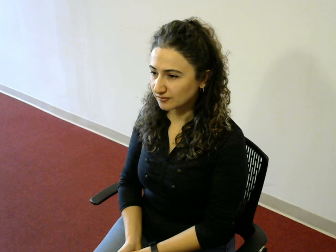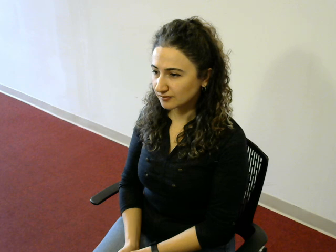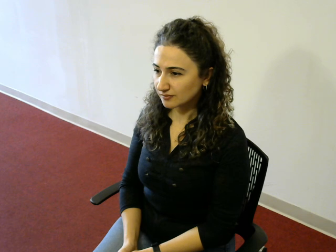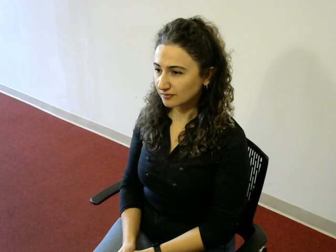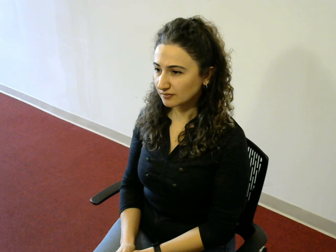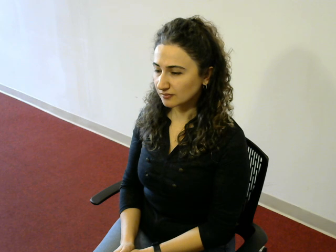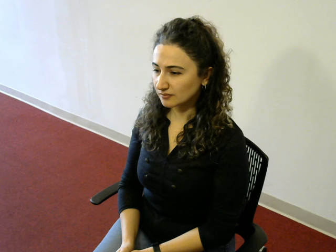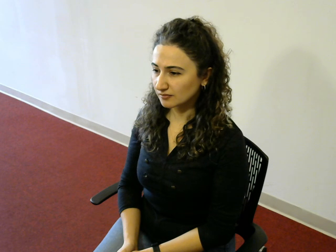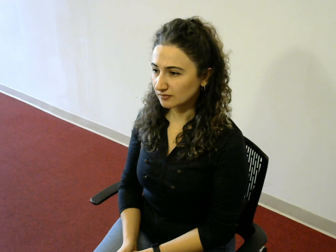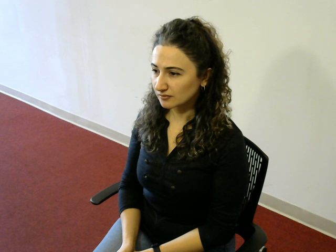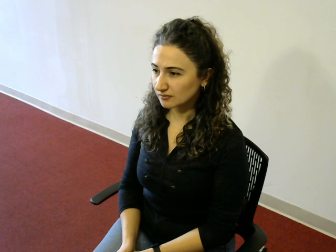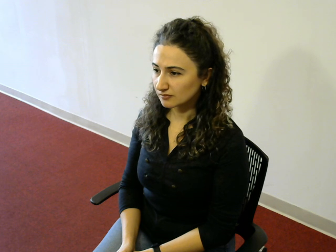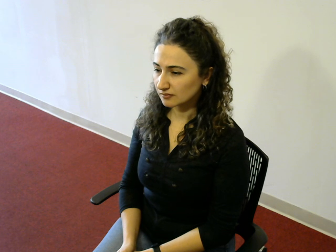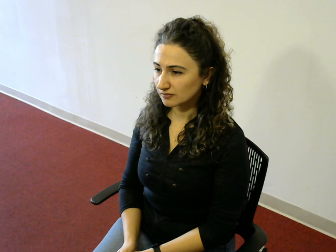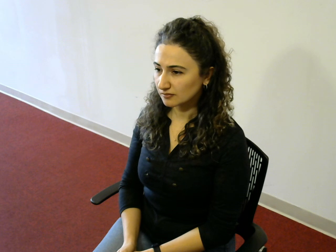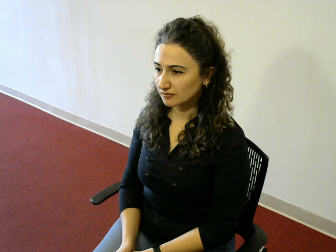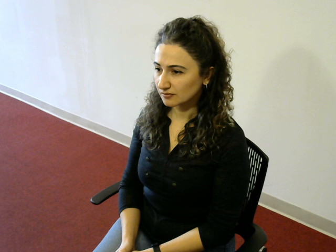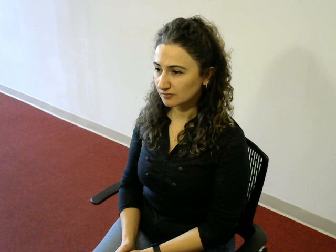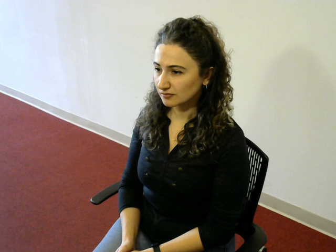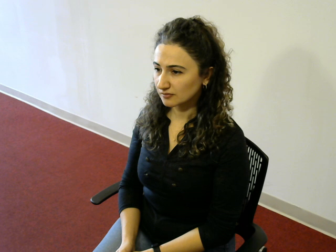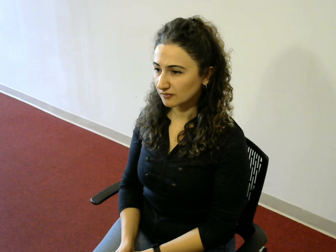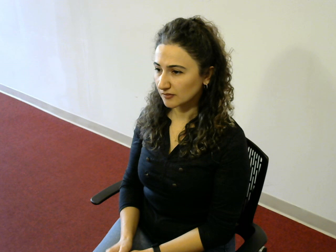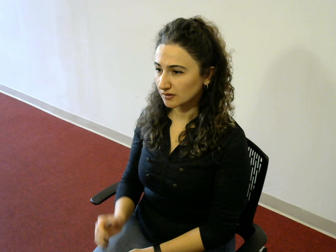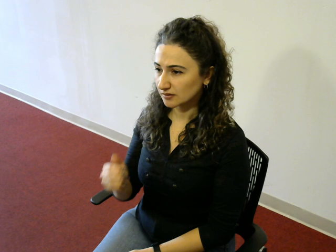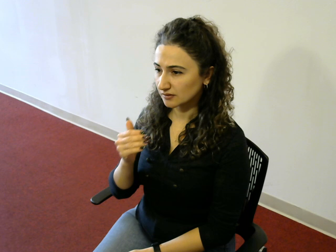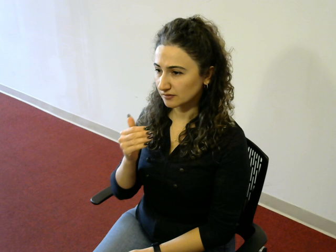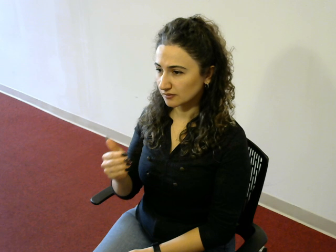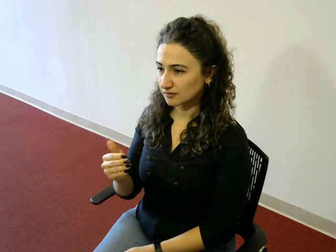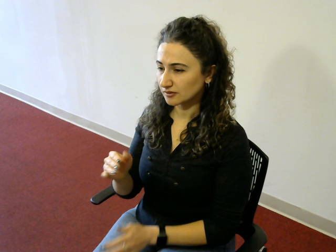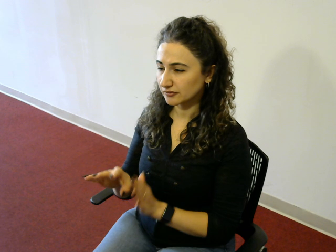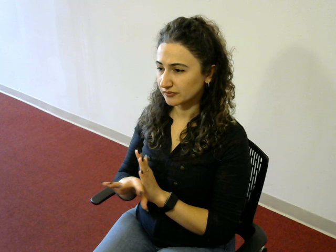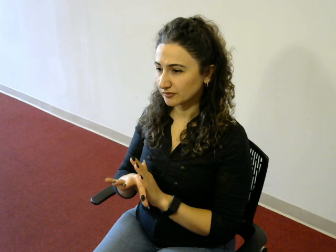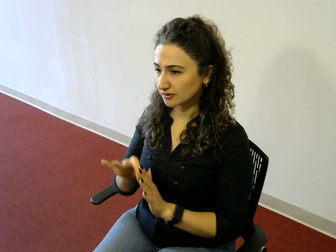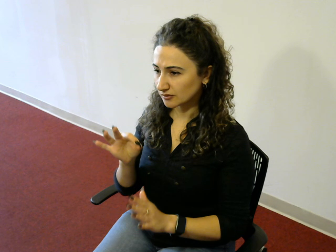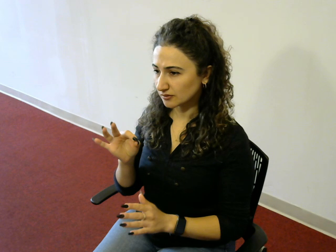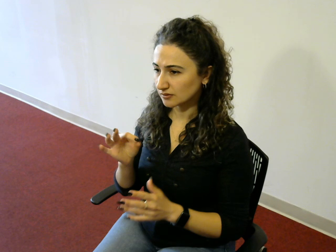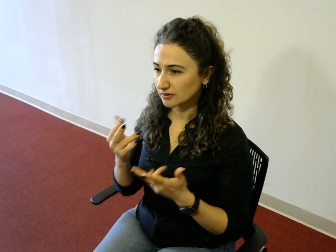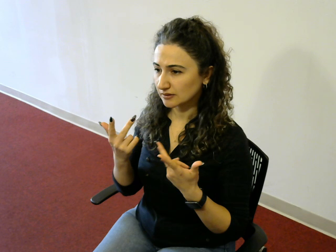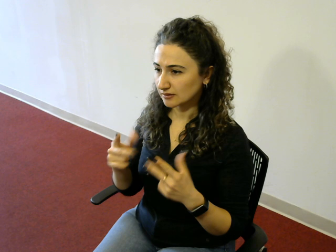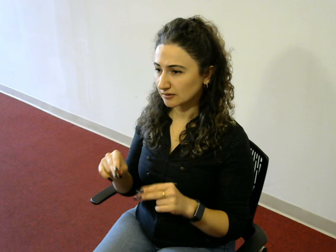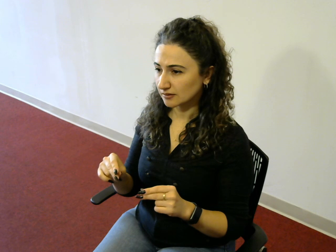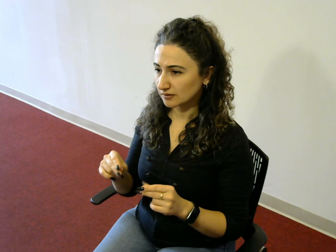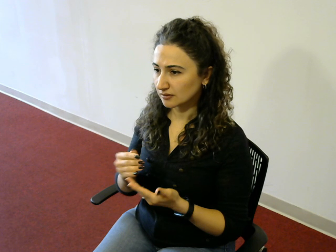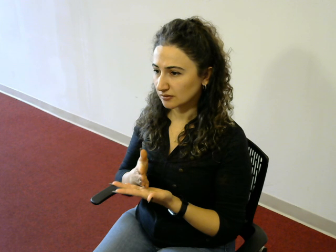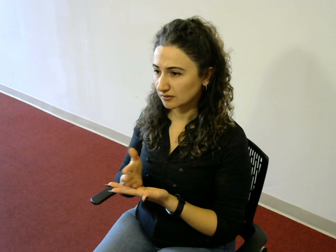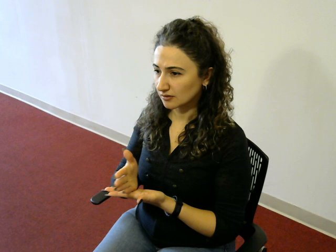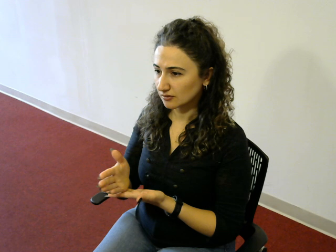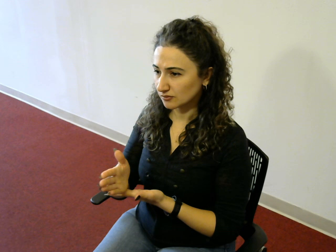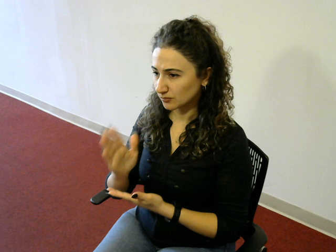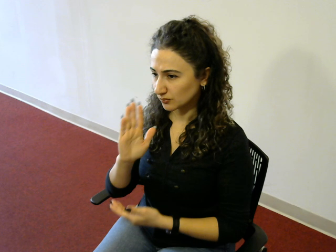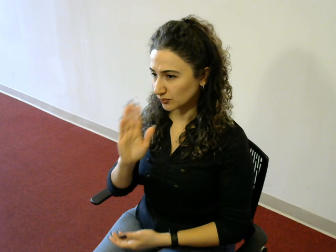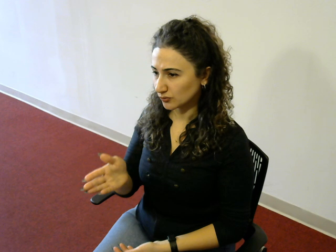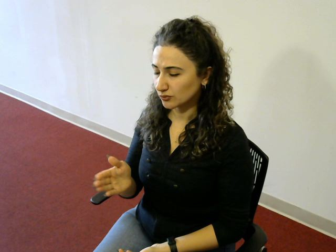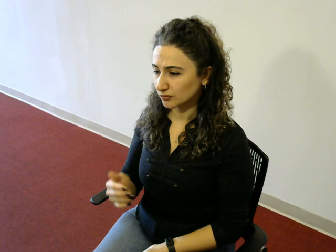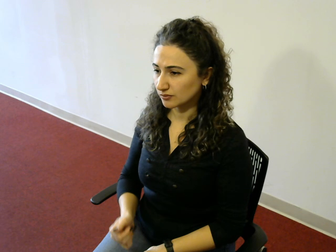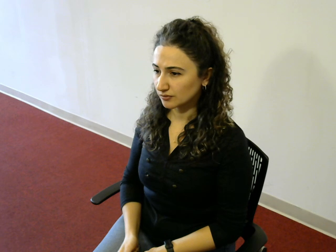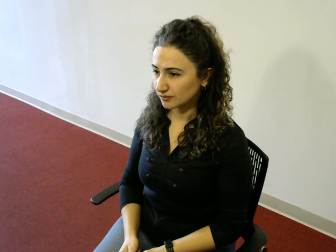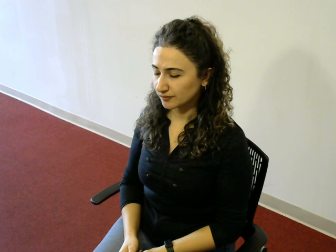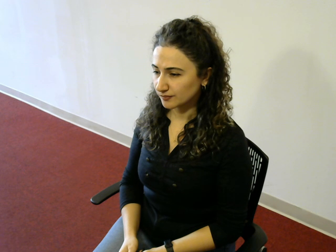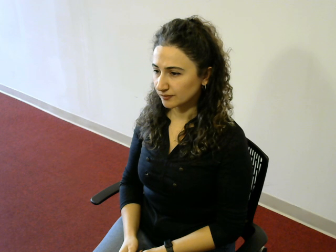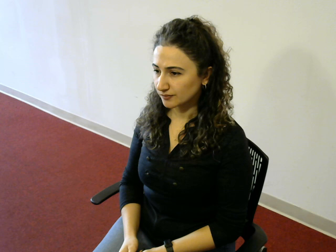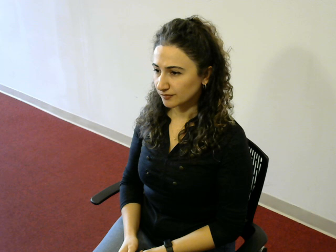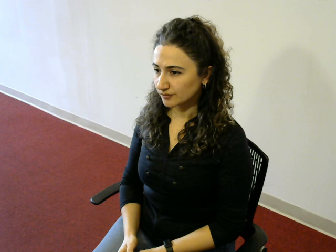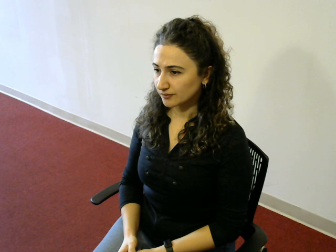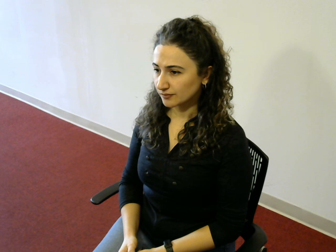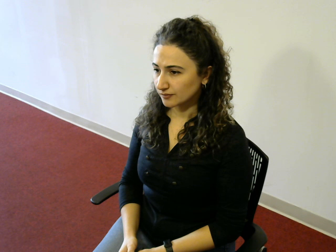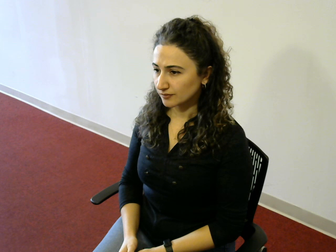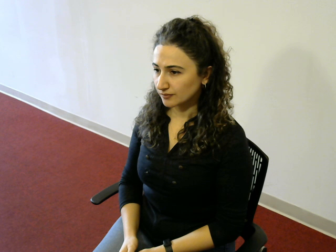Sizin seçiminiz hansı istiqamətdə olacaq?